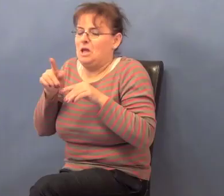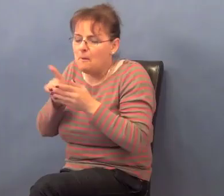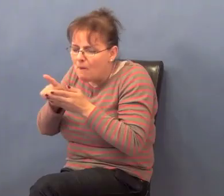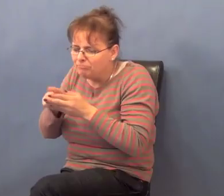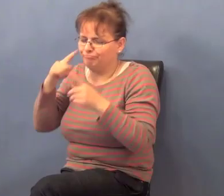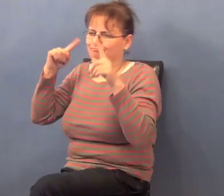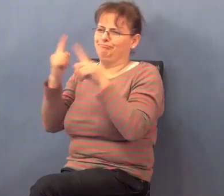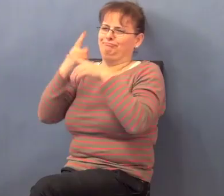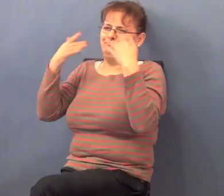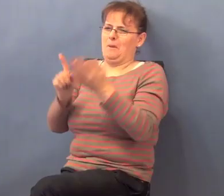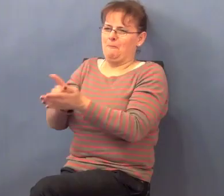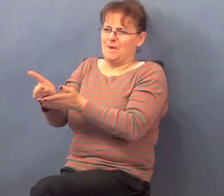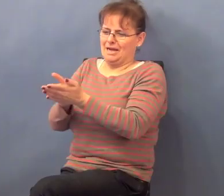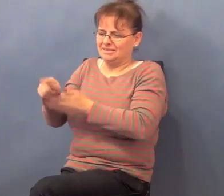Okazało się, że to mysz. Pomyłka.